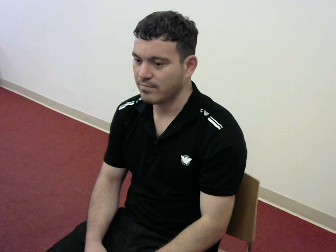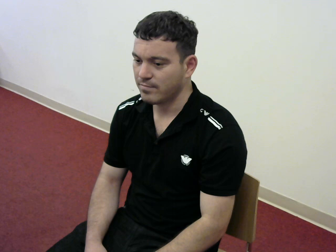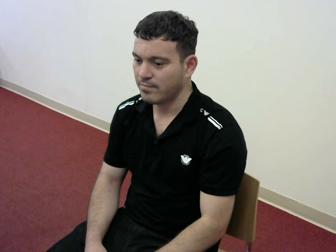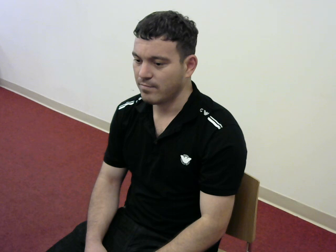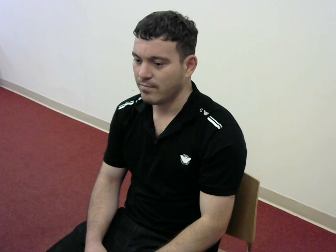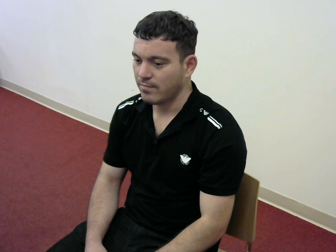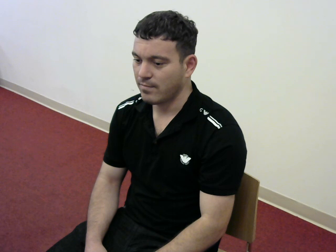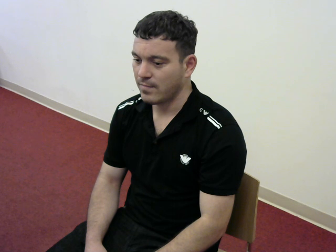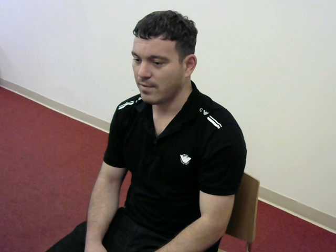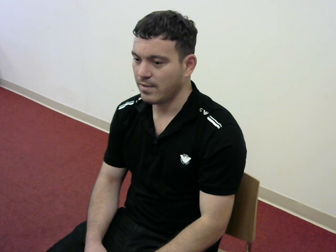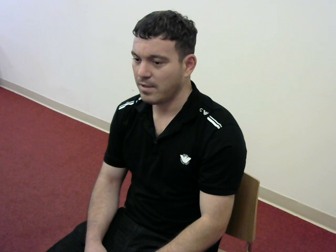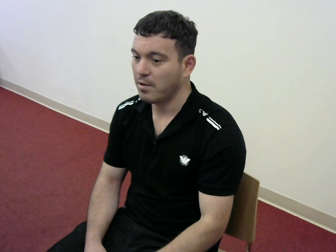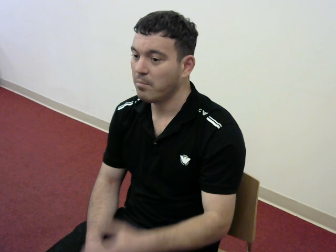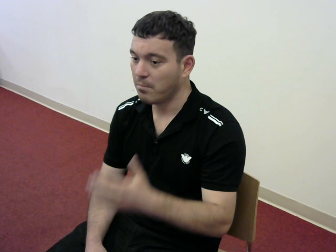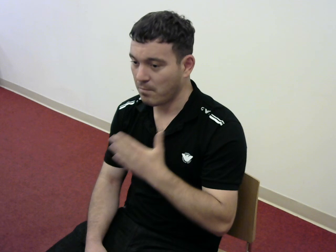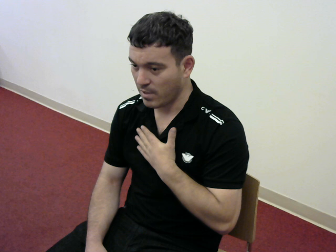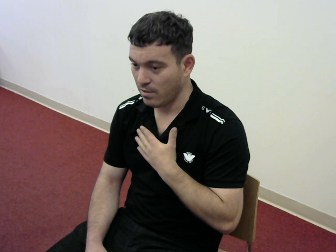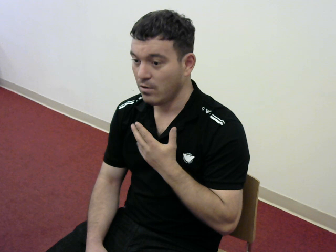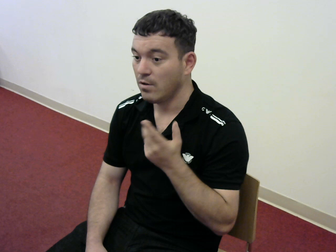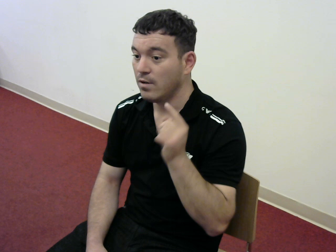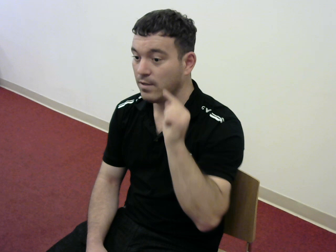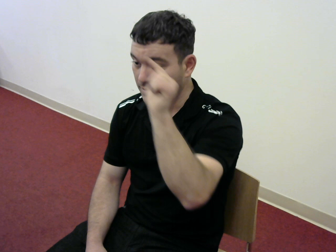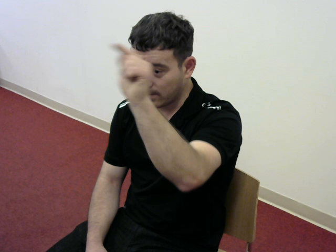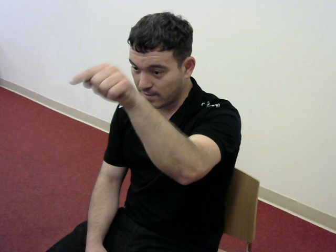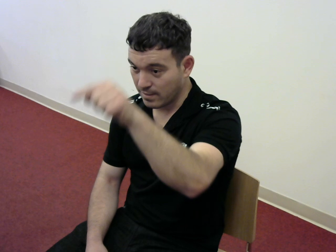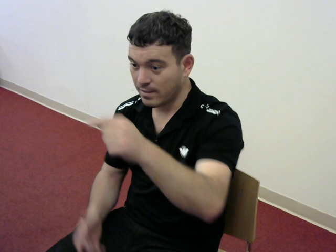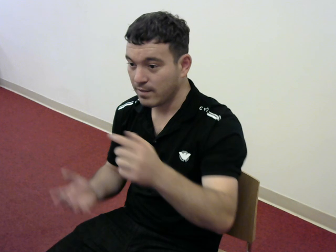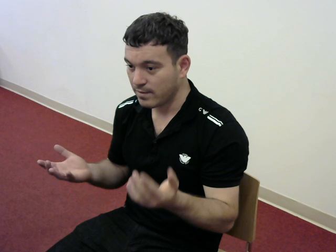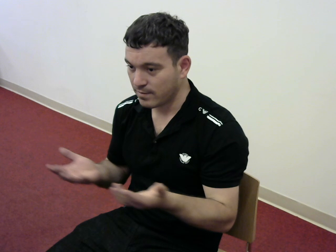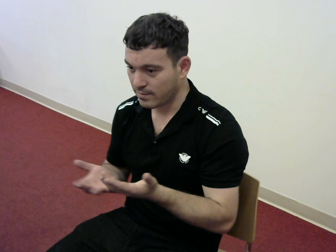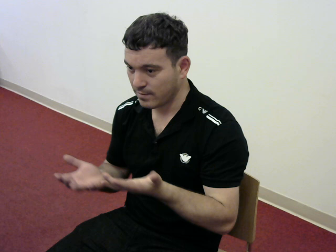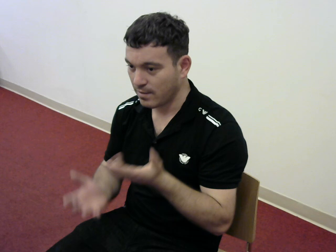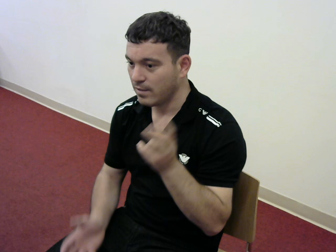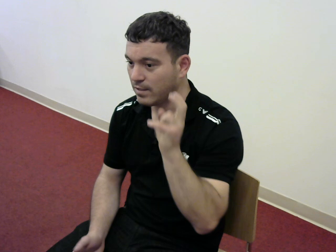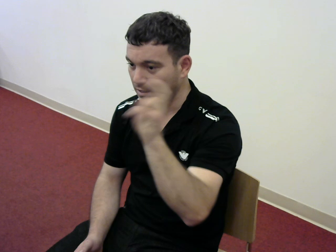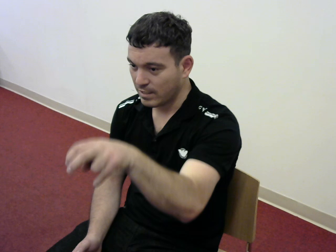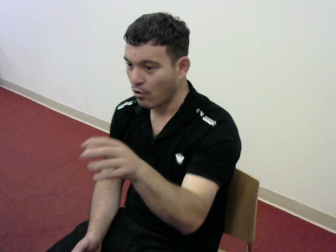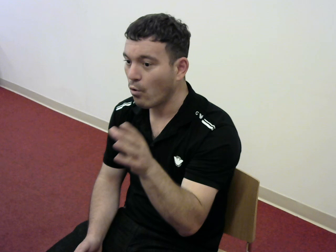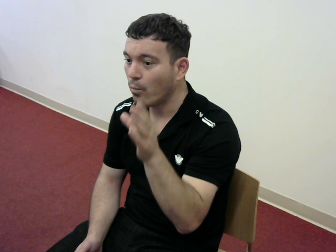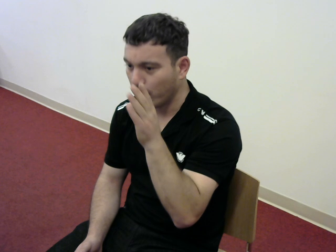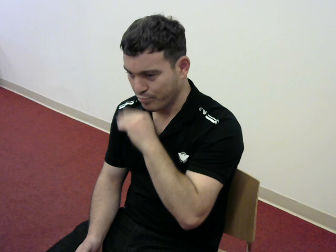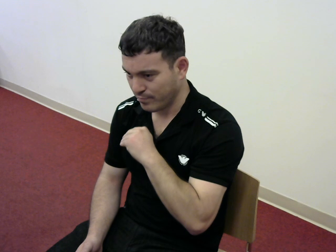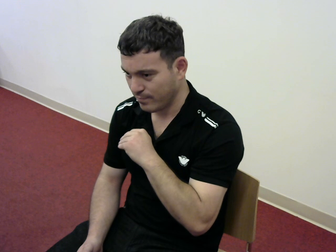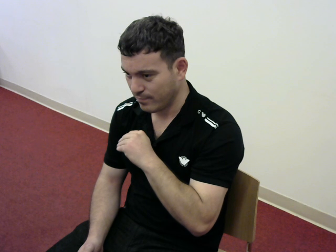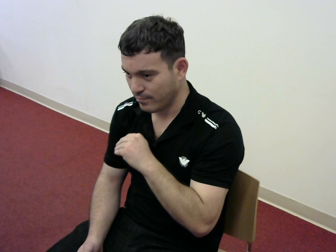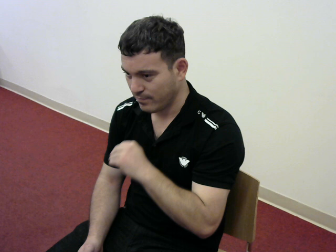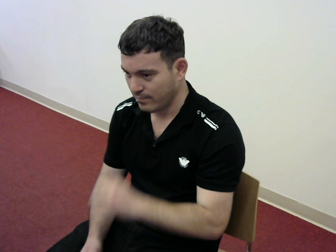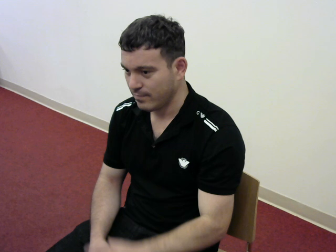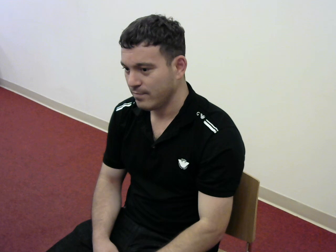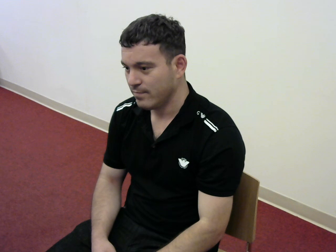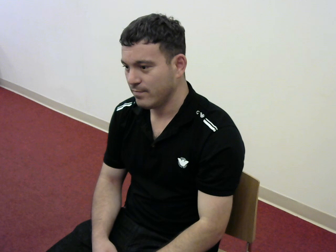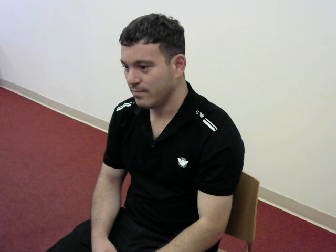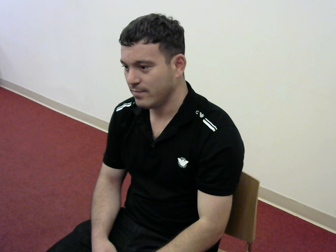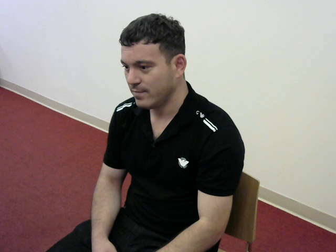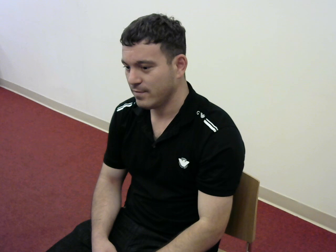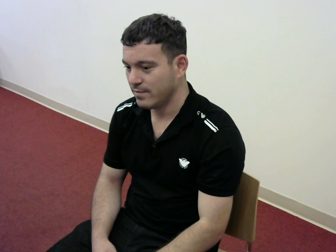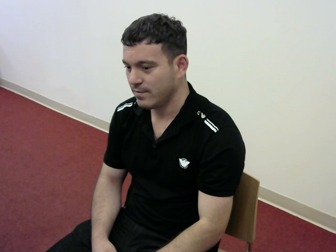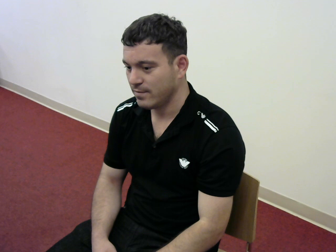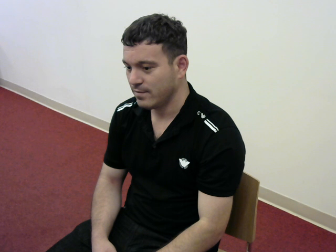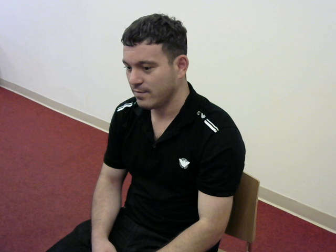Mən ora necə gedə bilərəm?